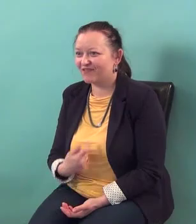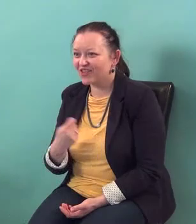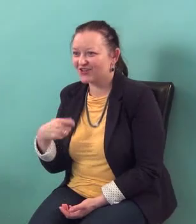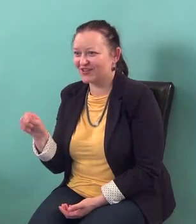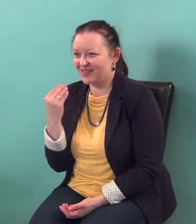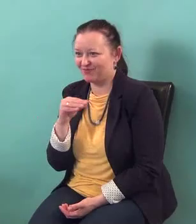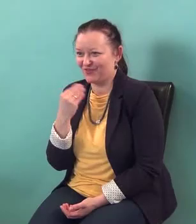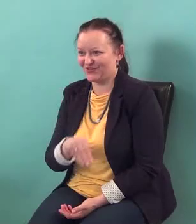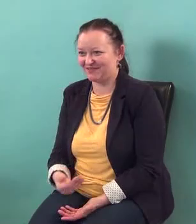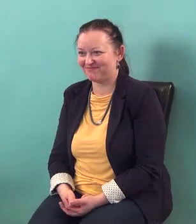Ja wyjeżdżam nad morze.